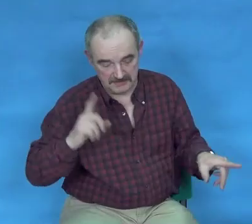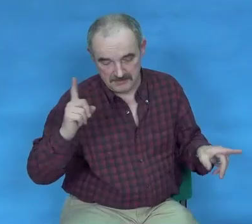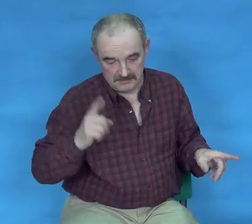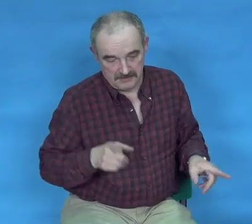Uwaga.